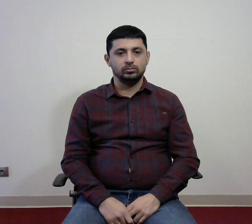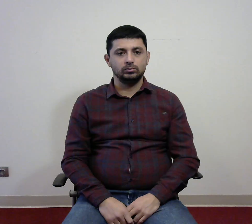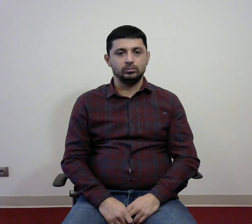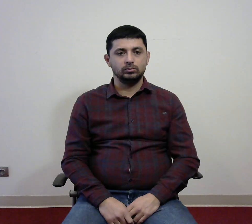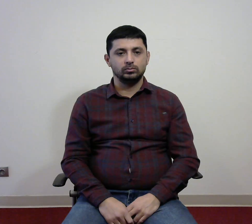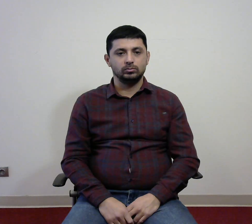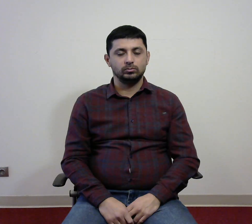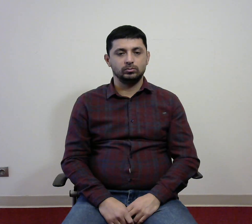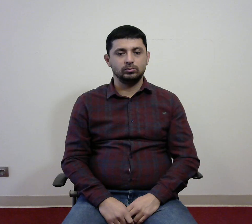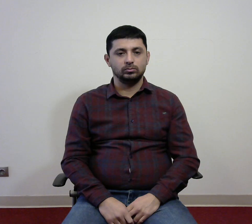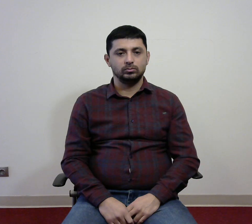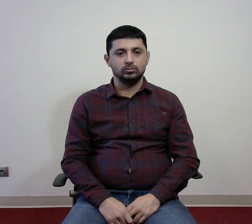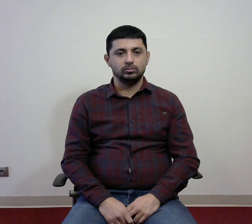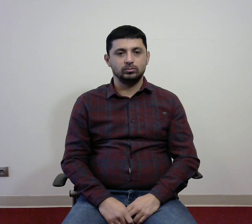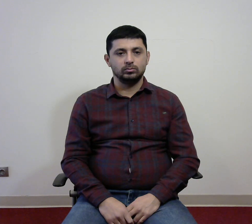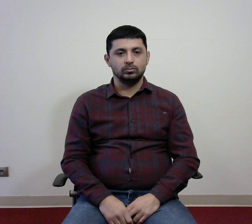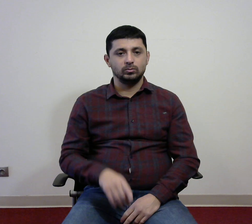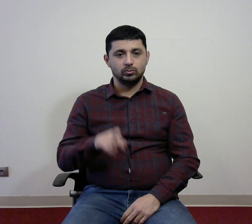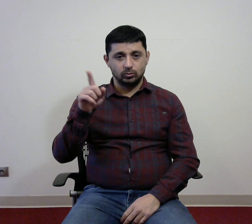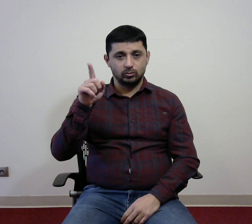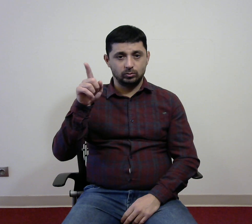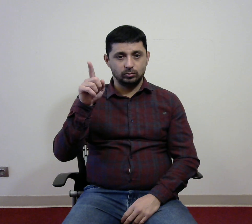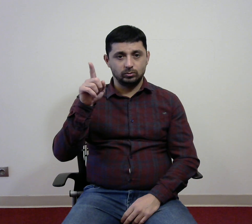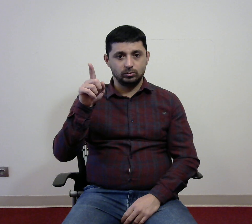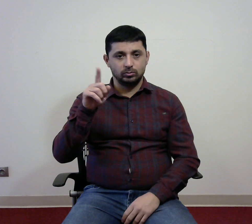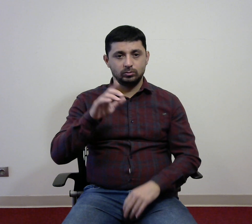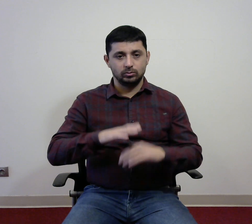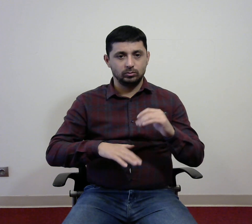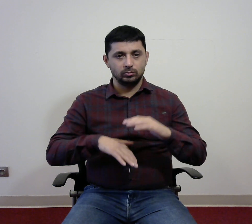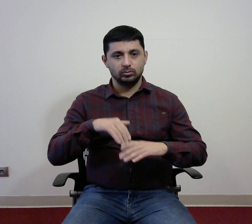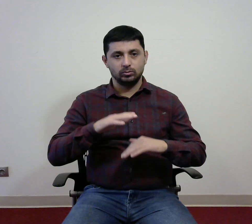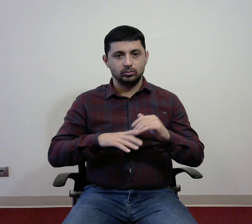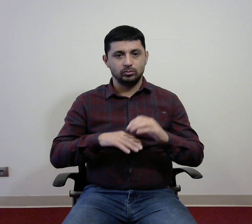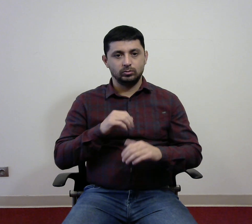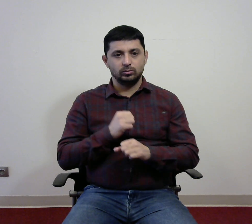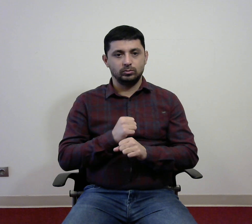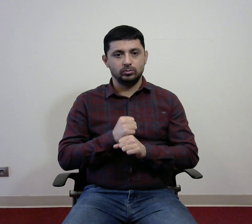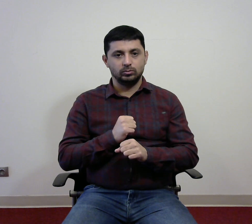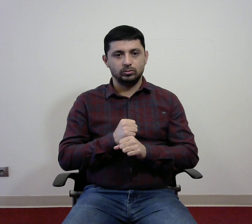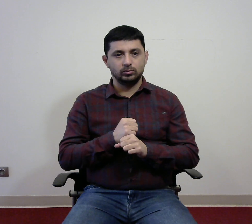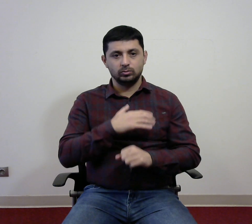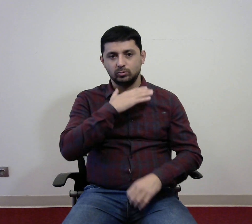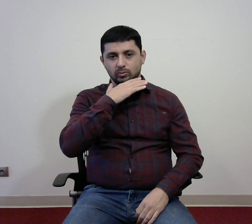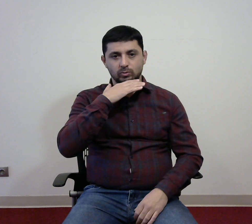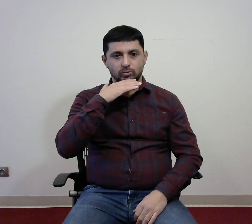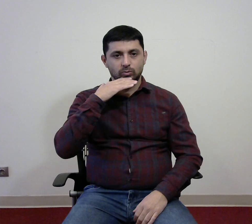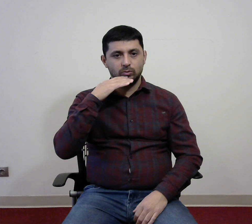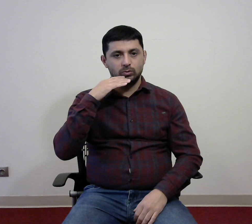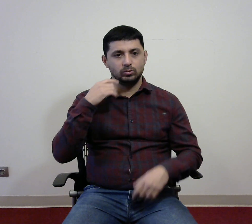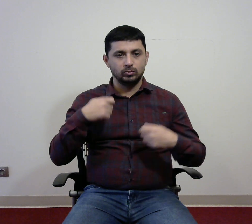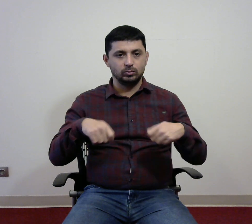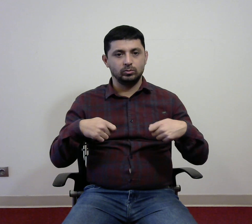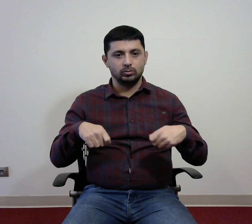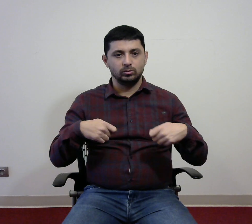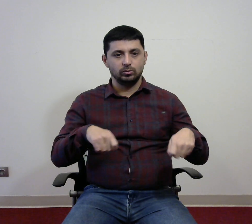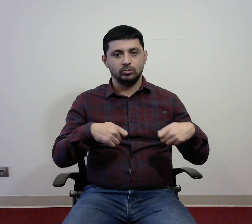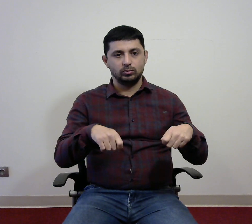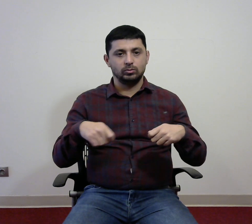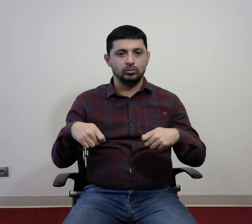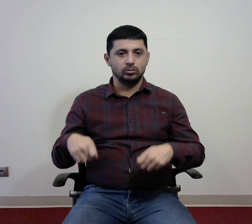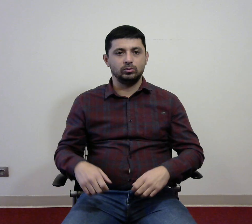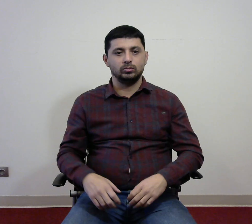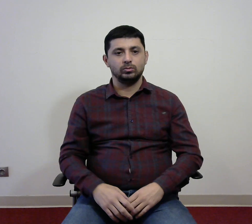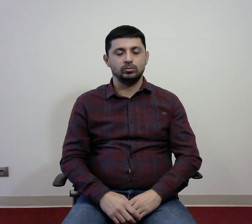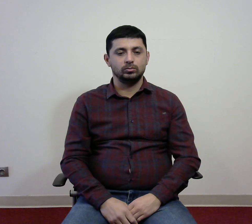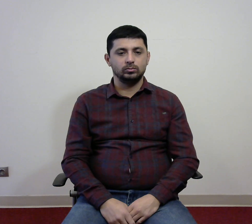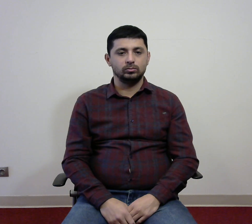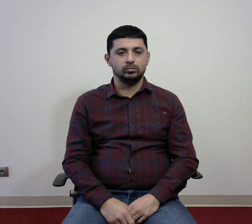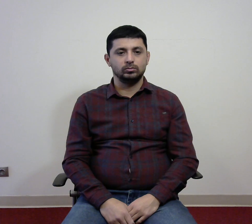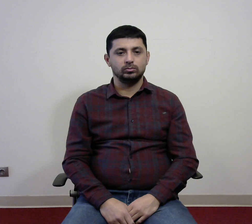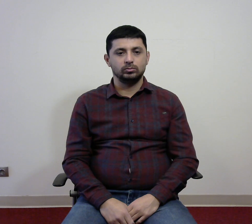Bu həftə əl işləri sərgisinə gedəcəm